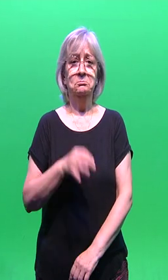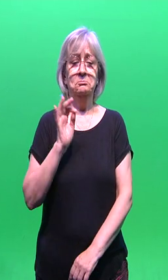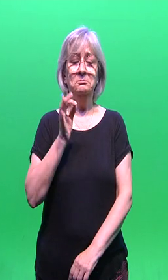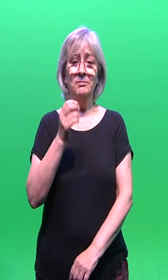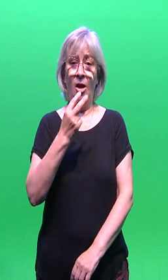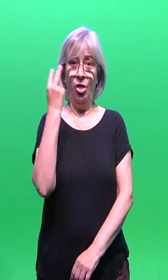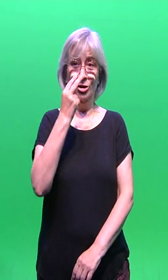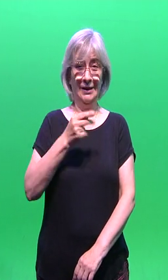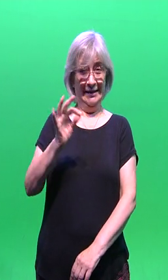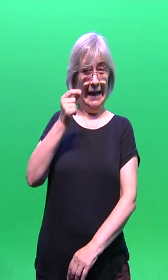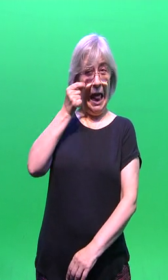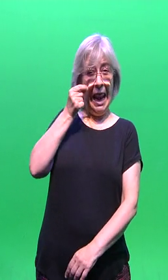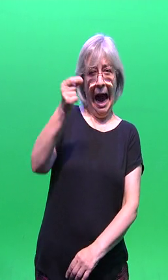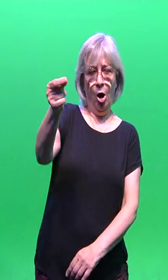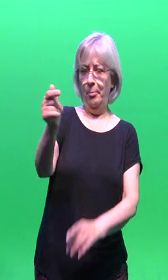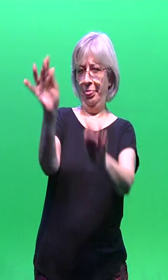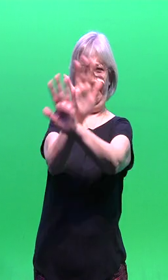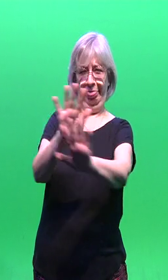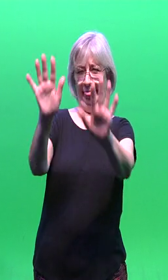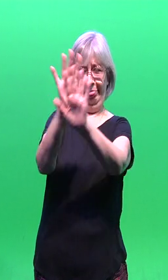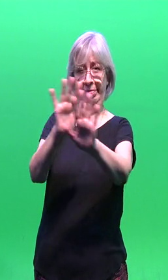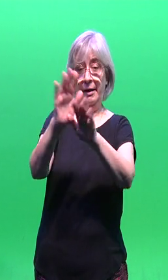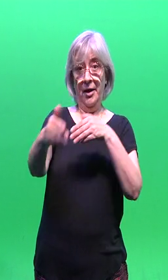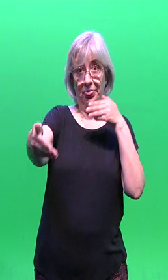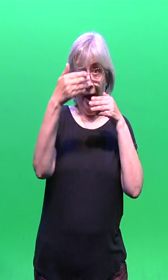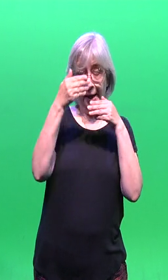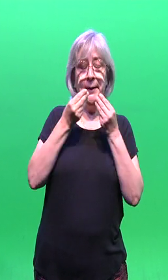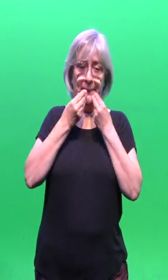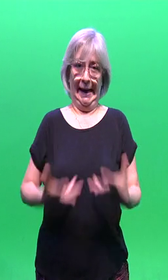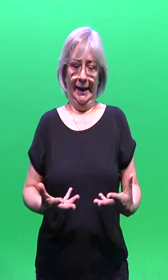Sí, veig borrós de lluny amb els dos ulls, de prop hi veig bé.